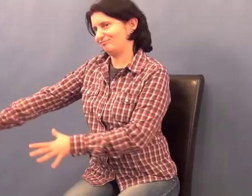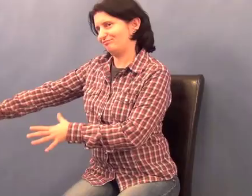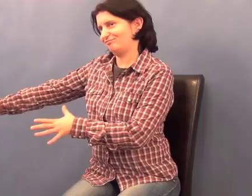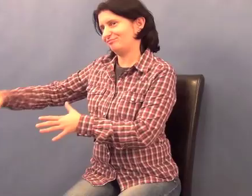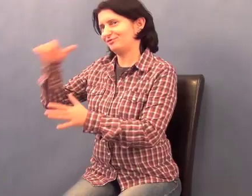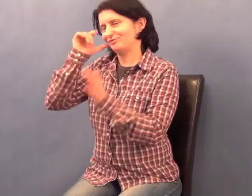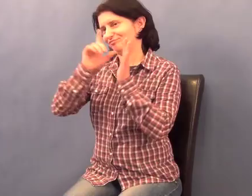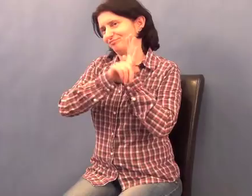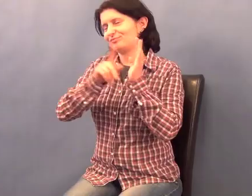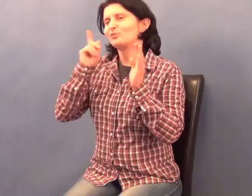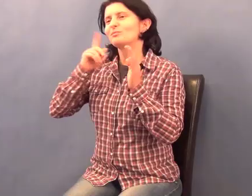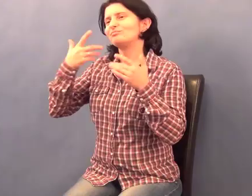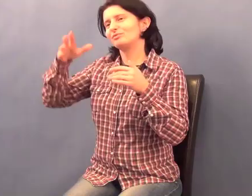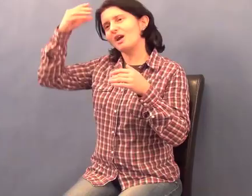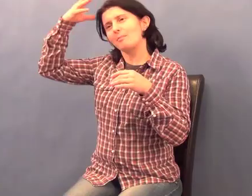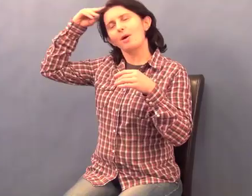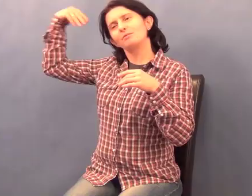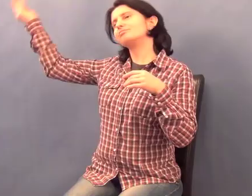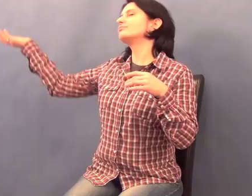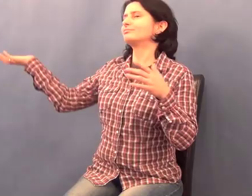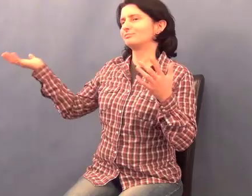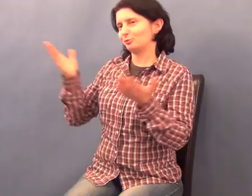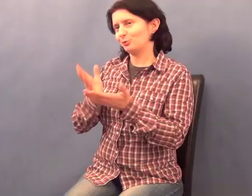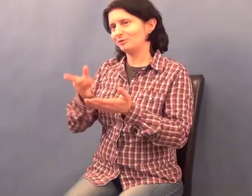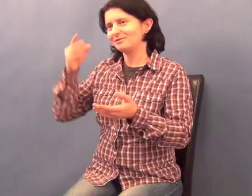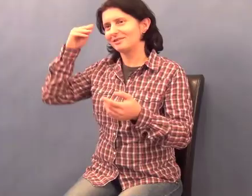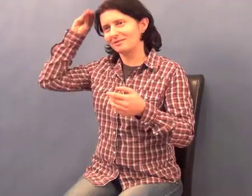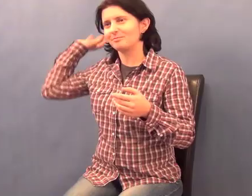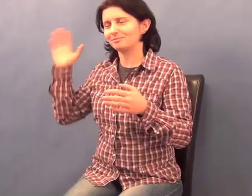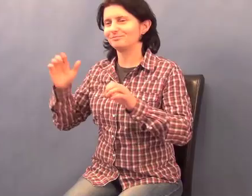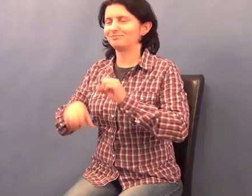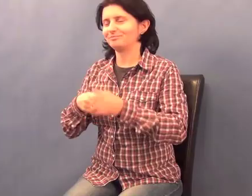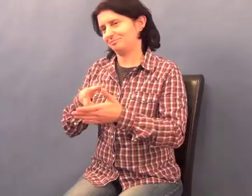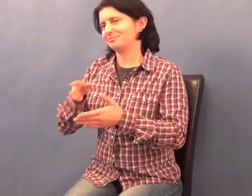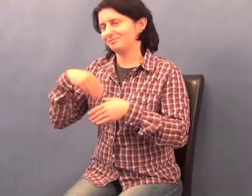Dziewczyna pojechała, a chłopakowi już wcześniej zleciał z głowy kapelusz.